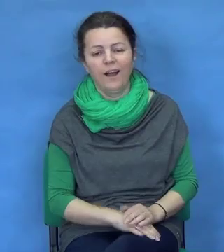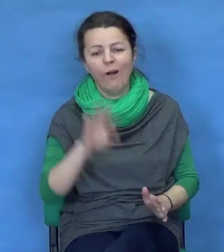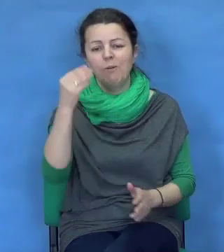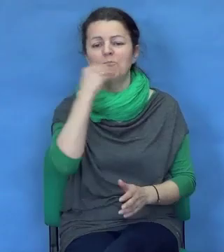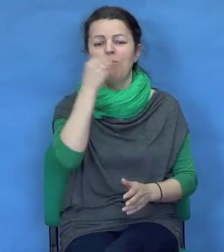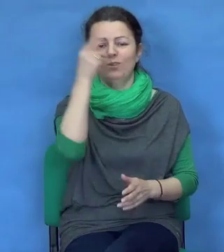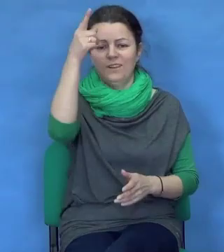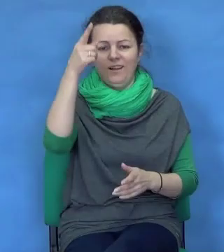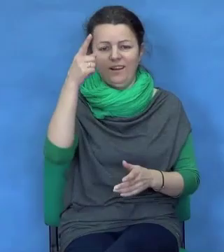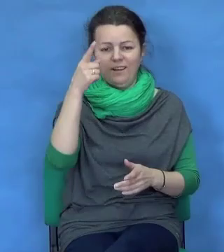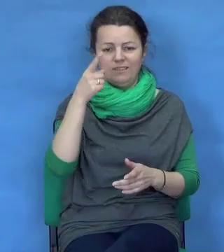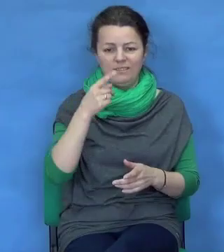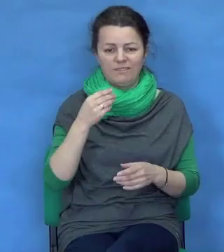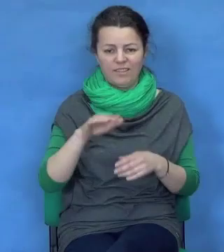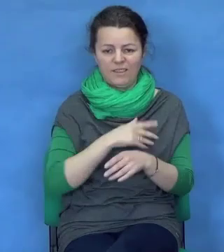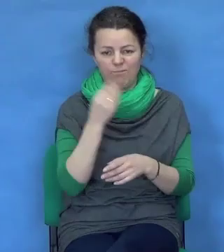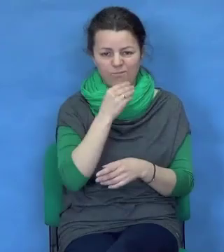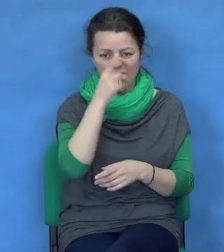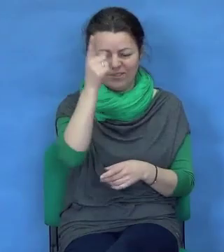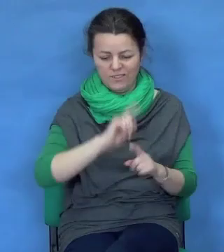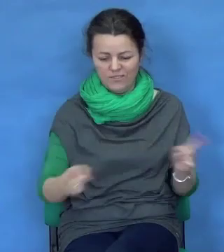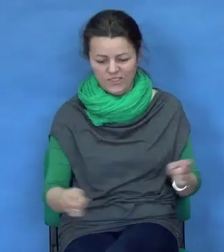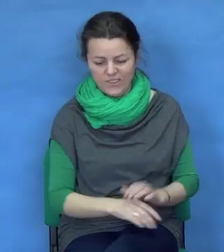Nad morzem nie wolno być nagim.